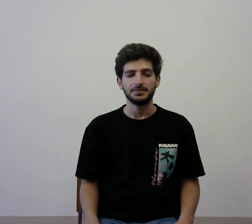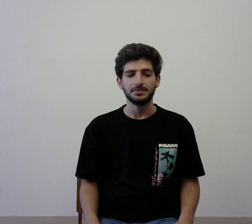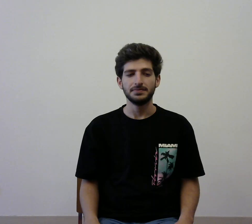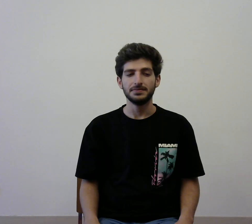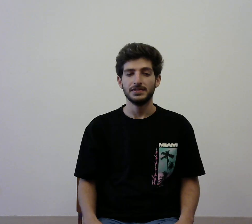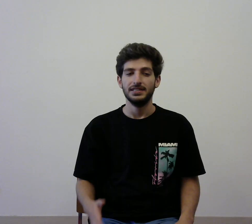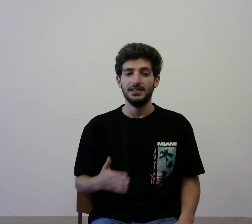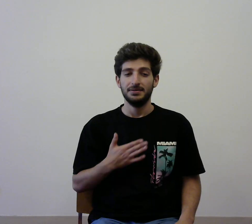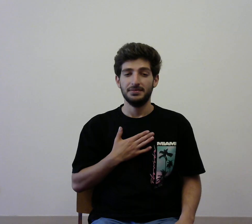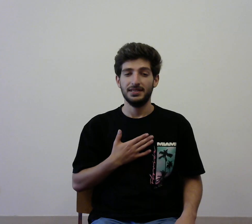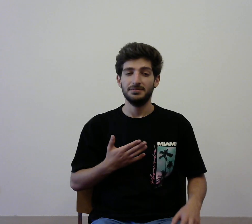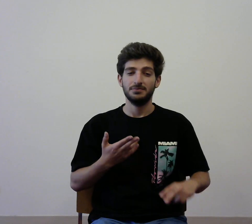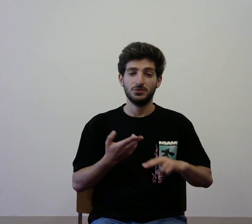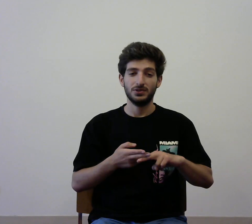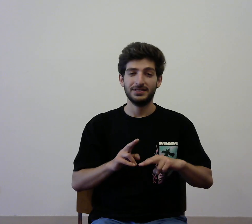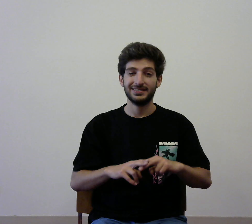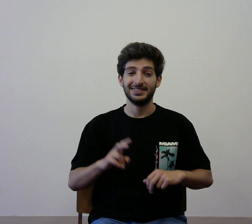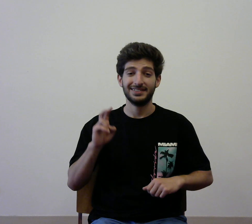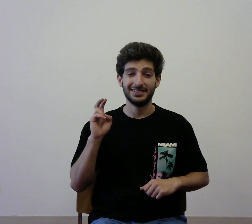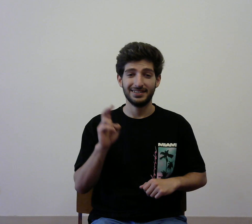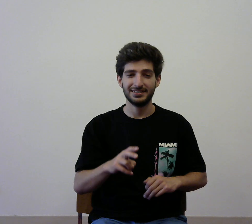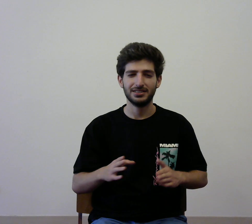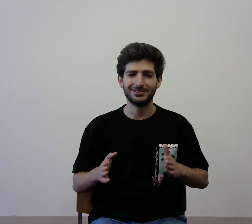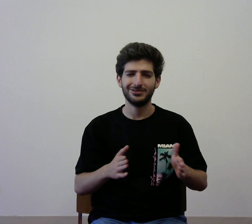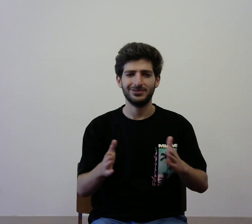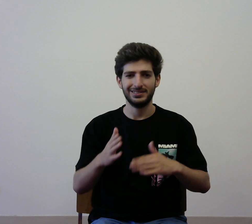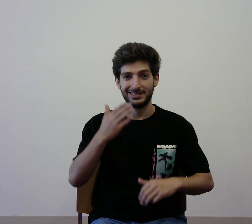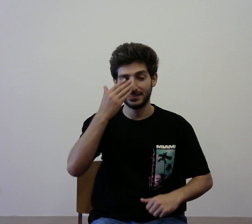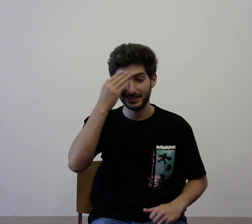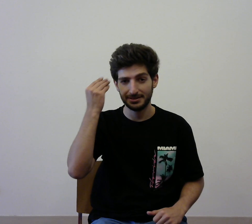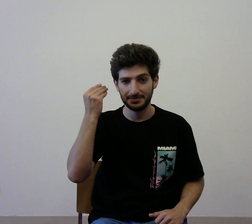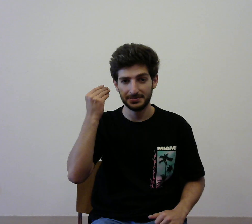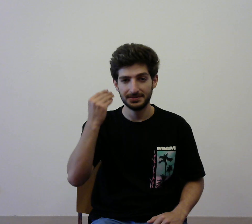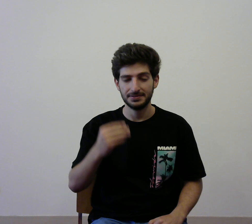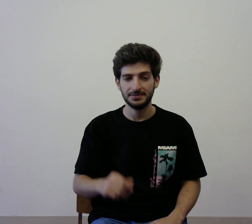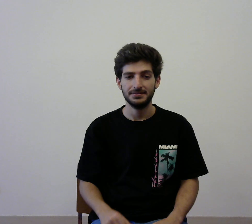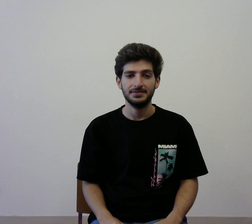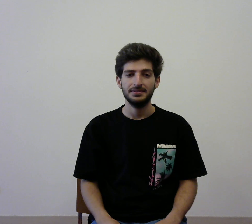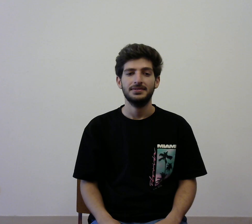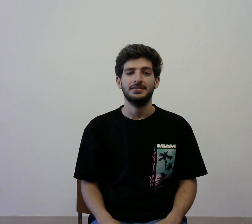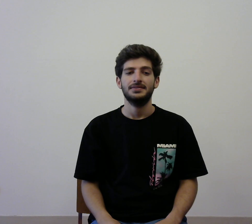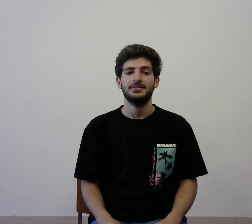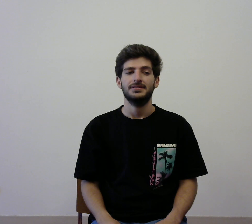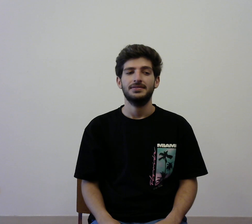Mən bura gələn yolu unutmuşam